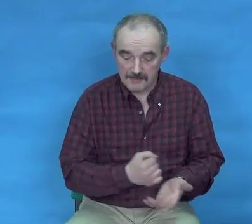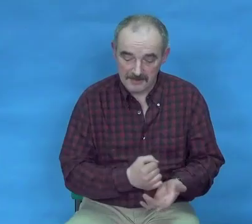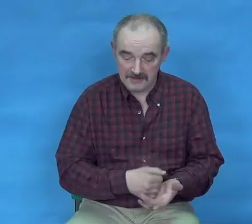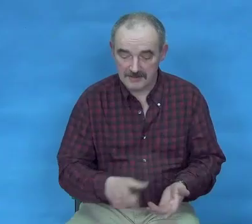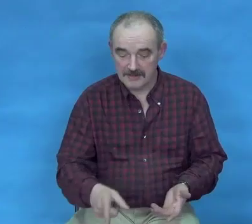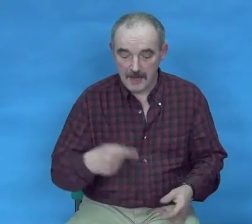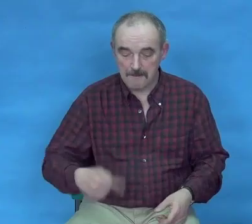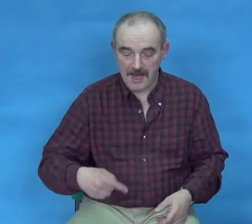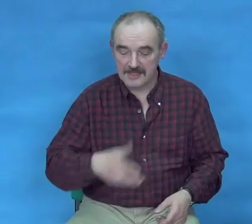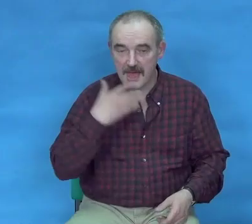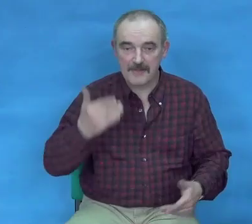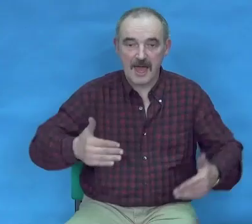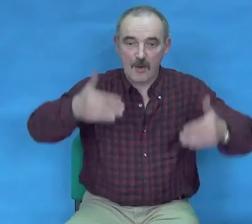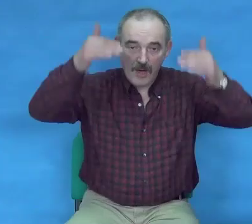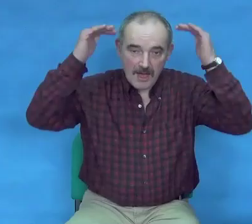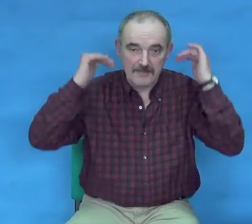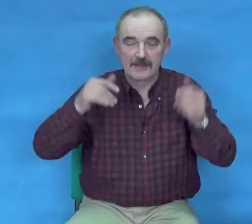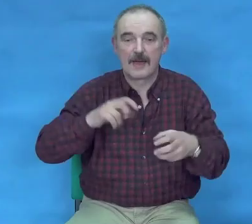Pojazd nie ma dachu.